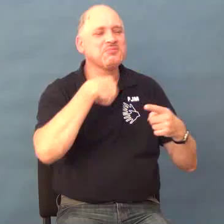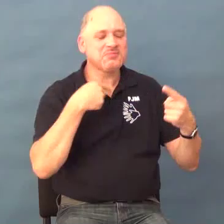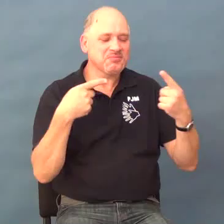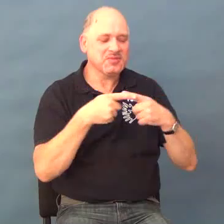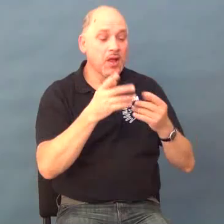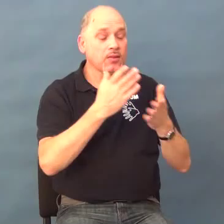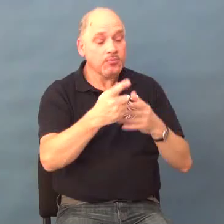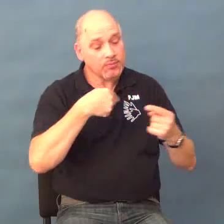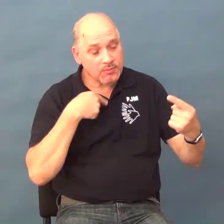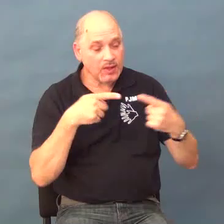Tylko czy nam razem pasuje?